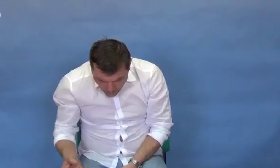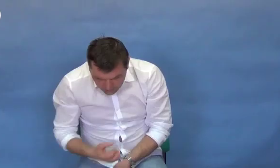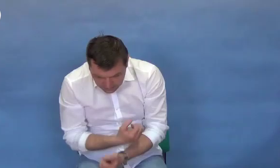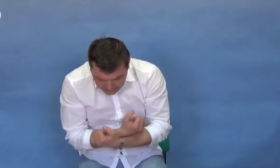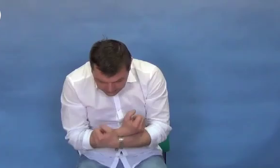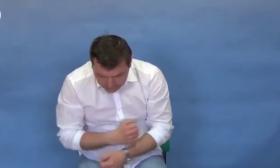Zatrucie.